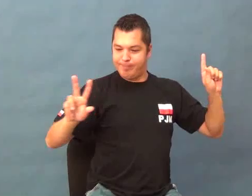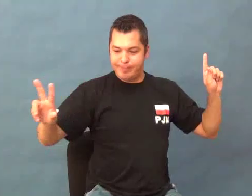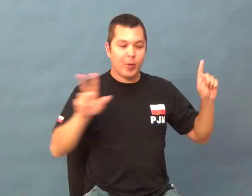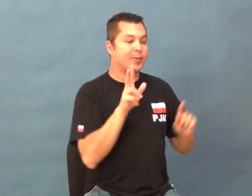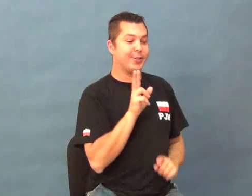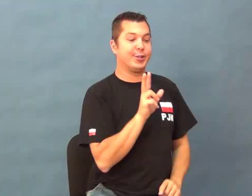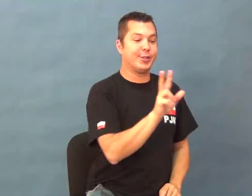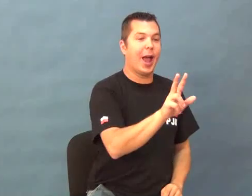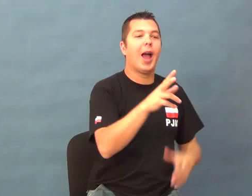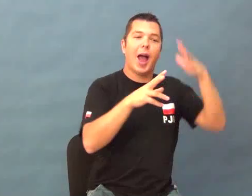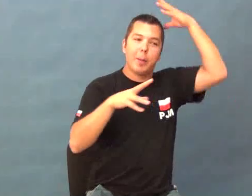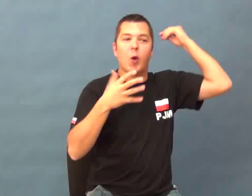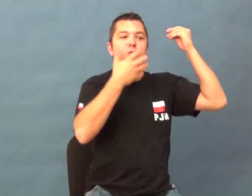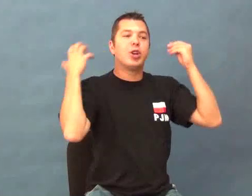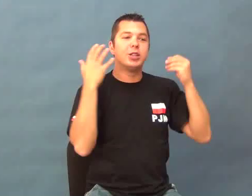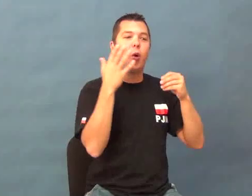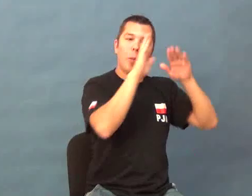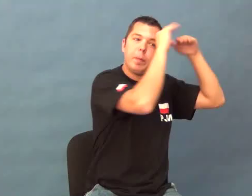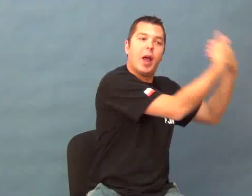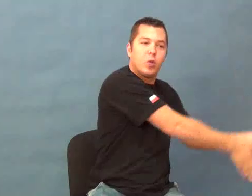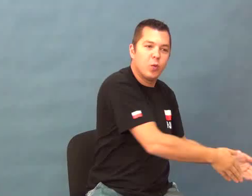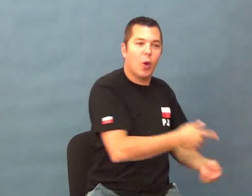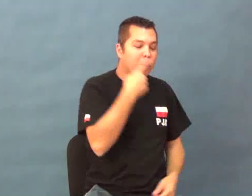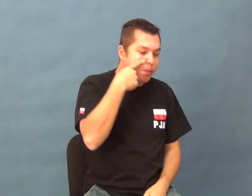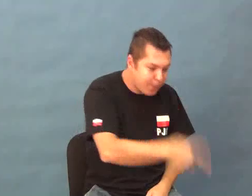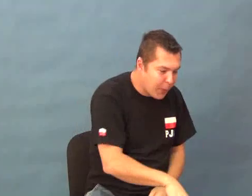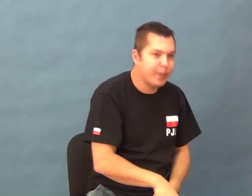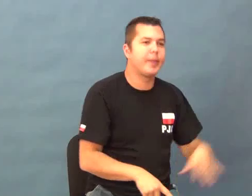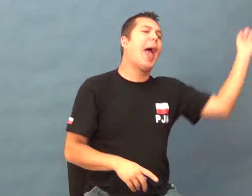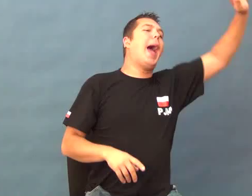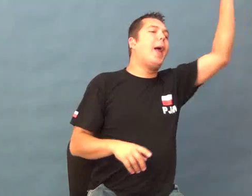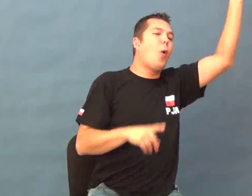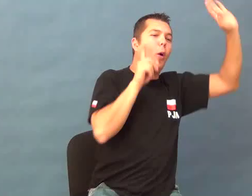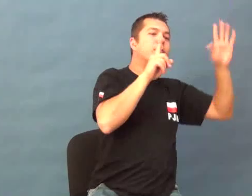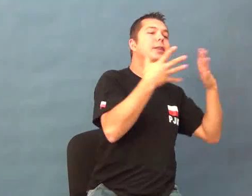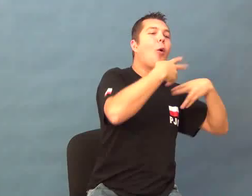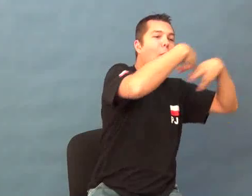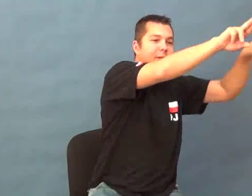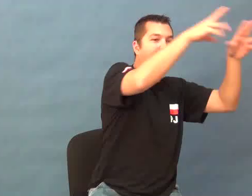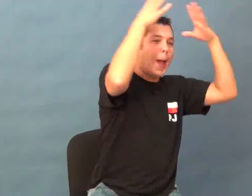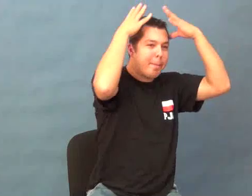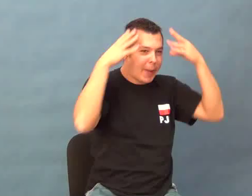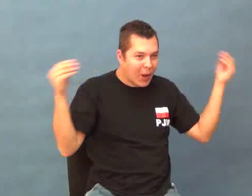Trzech chłopców idzie i zauważają kapelusz, który wcześniej zgubił chłopiec, wołają go, bo chcą oddać kapelusz.